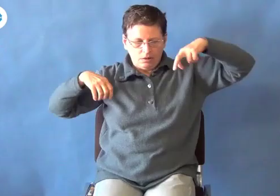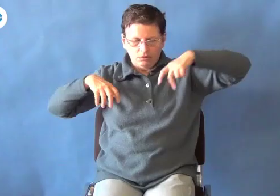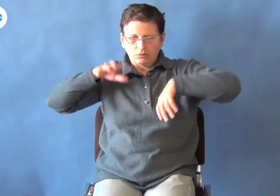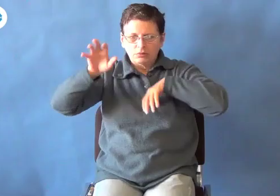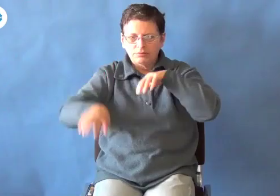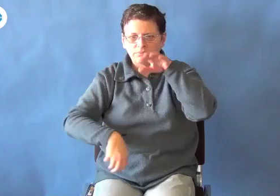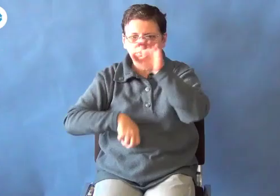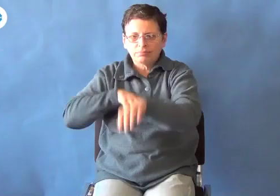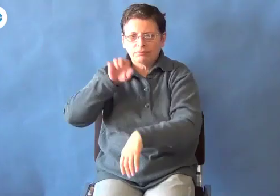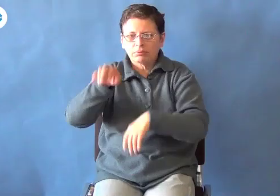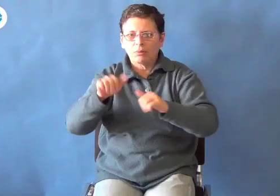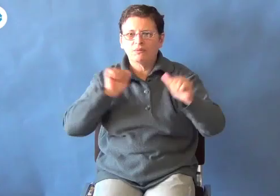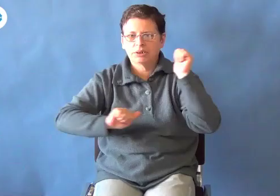Koń powoli płynie.